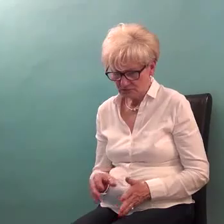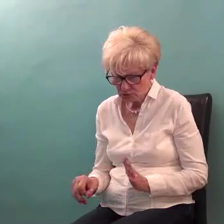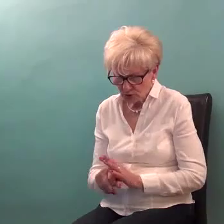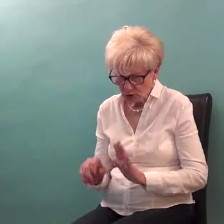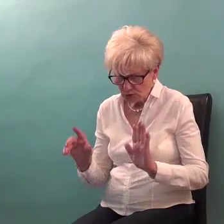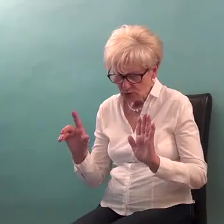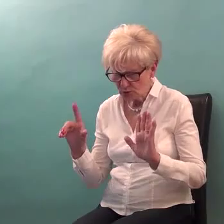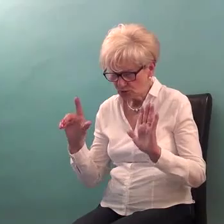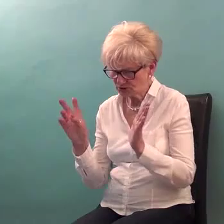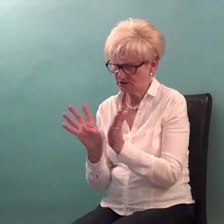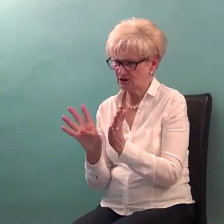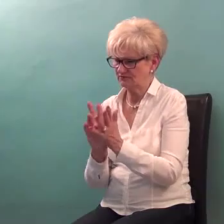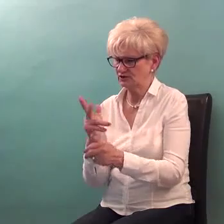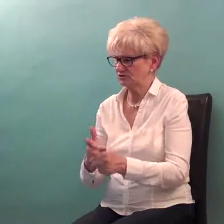Do siódmej, dziewiętnastej trzydzieści.